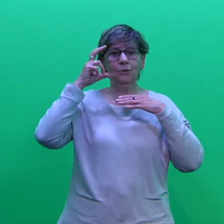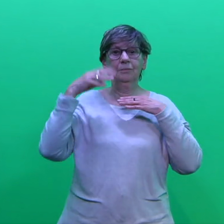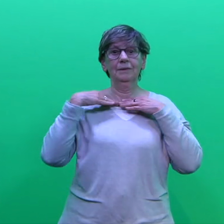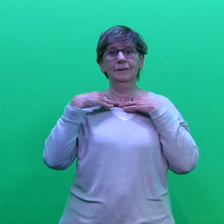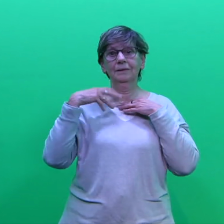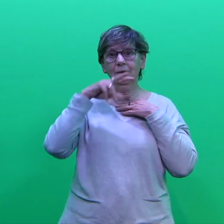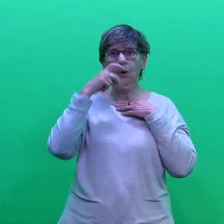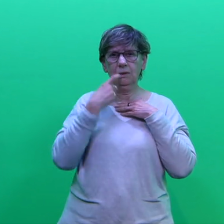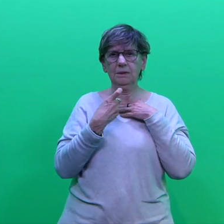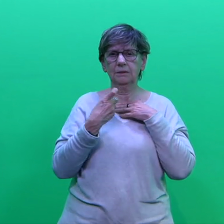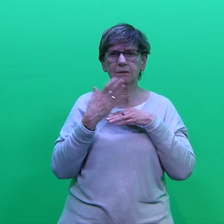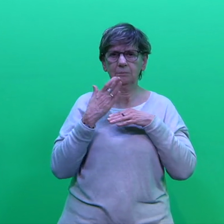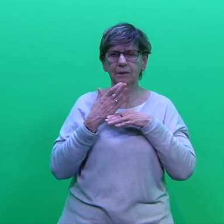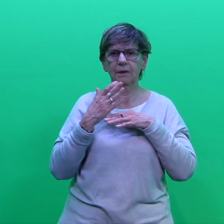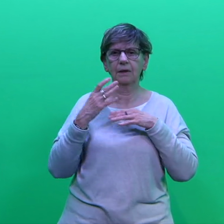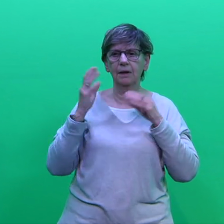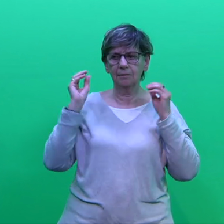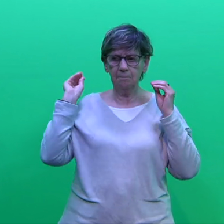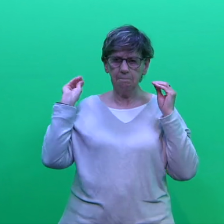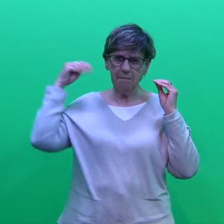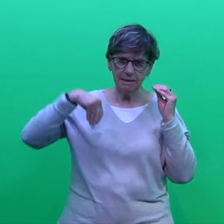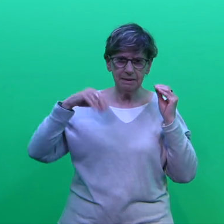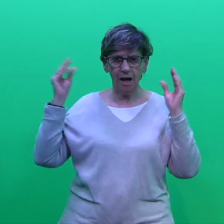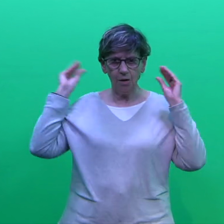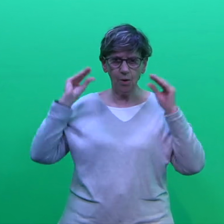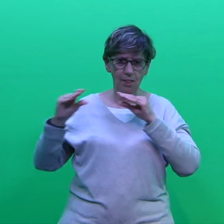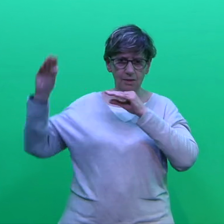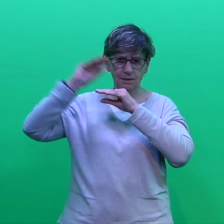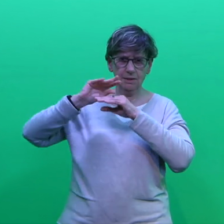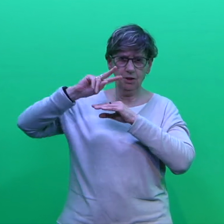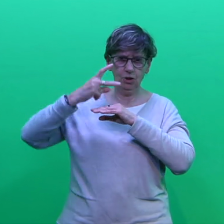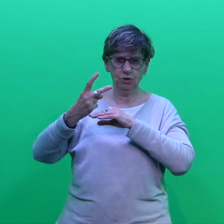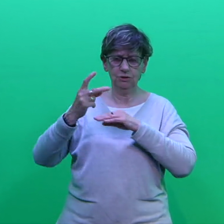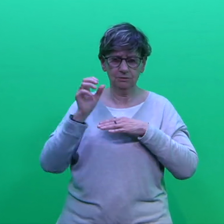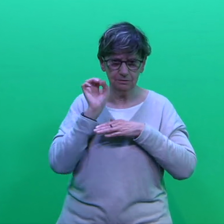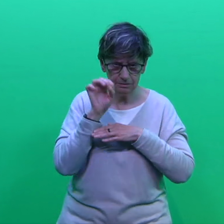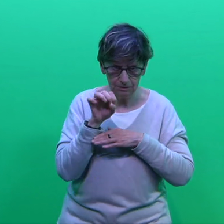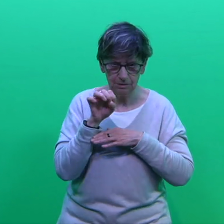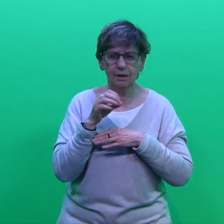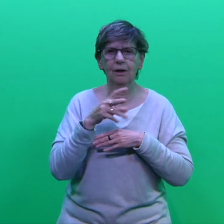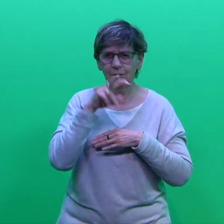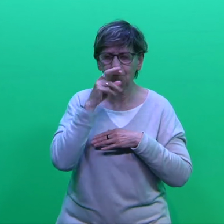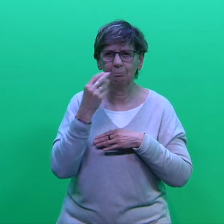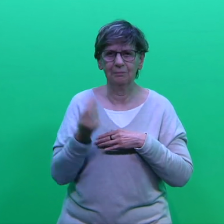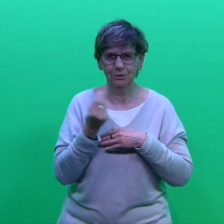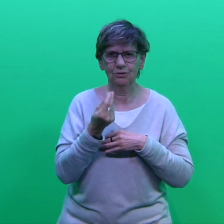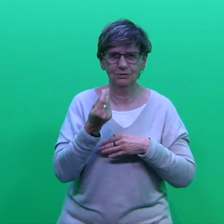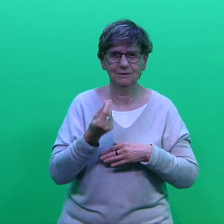Quan estic al llit per dormir em costa respirar, sempre agafo un altre coixí, en tinc dos per tenir el cap elevat i respirar millor.